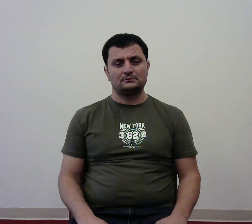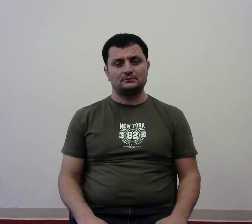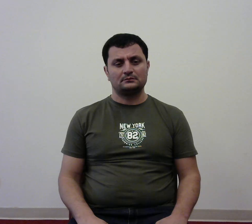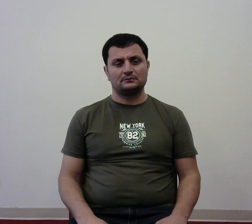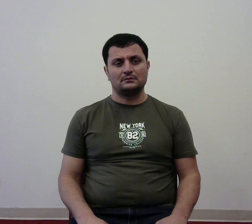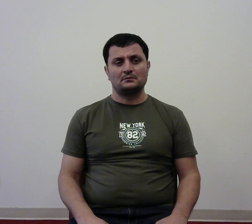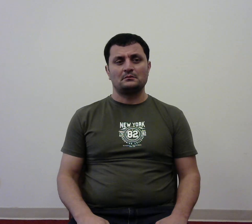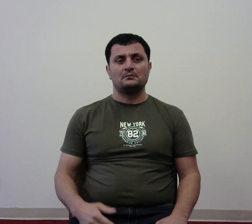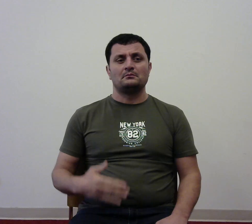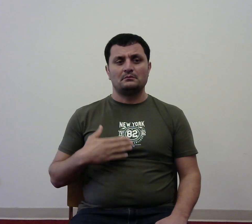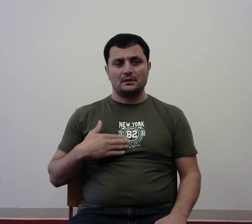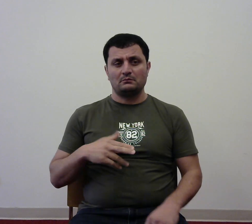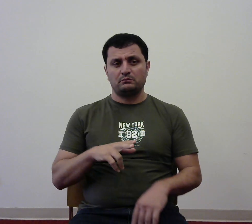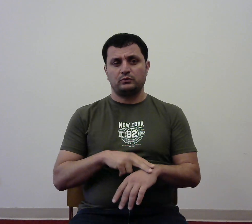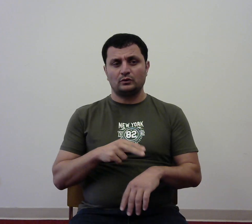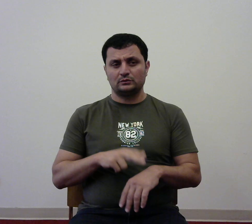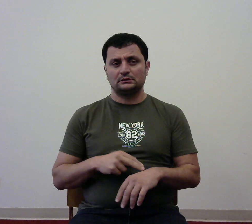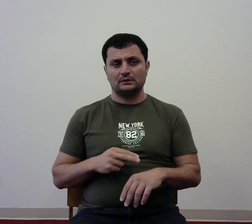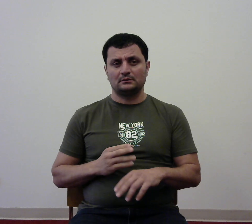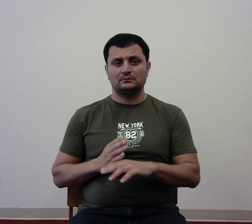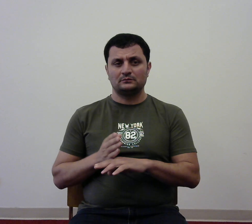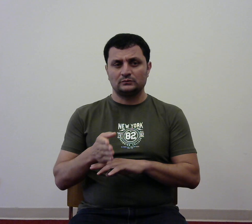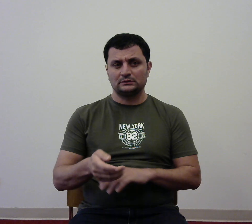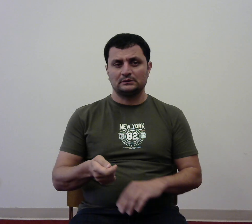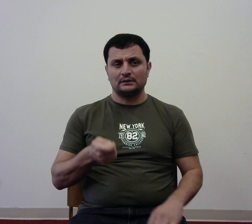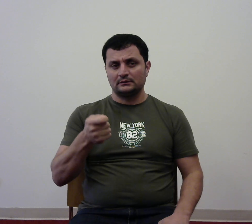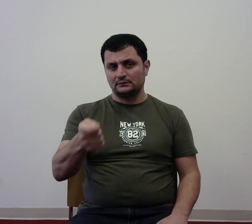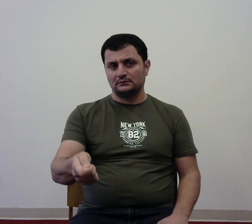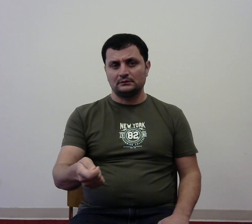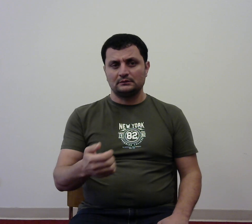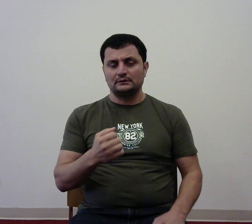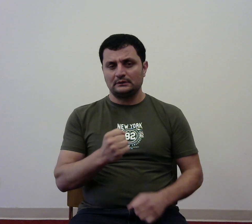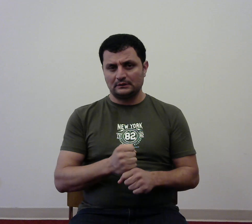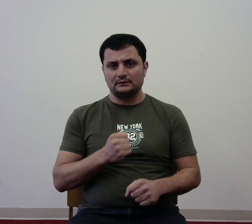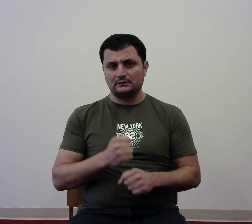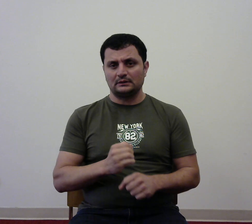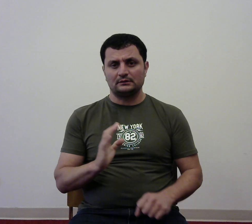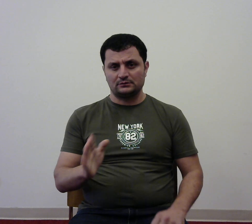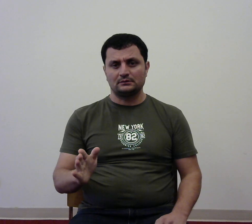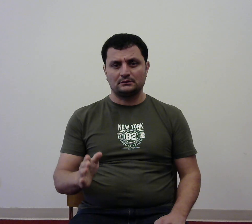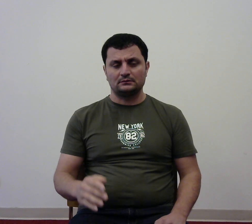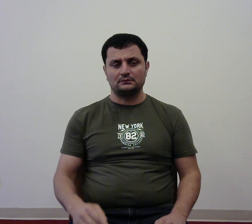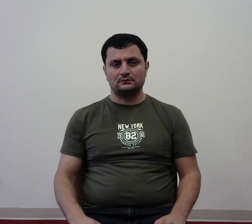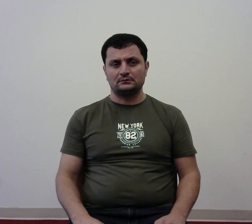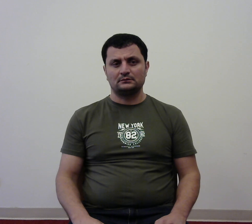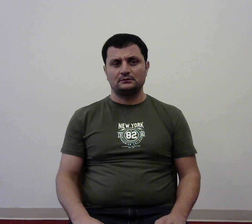Mən polisə müraciət edəcəyəm